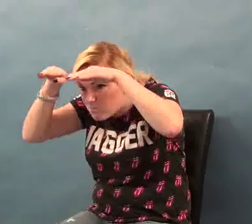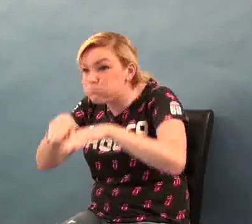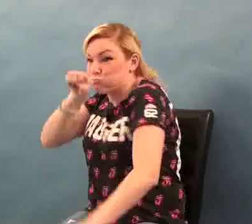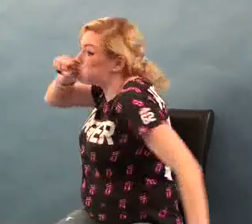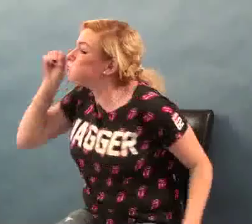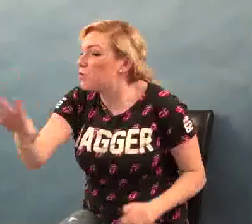I opluła kota.